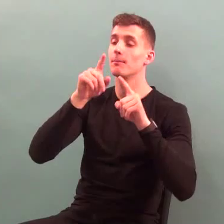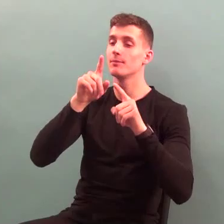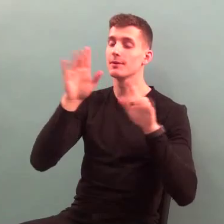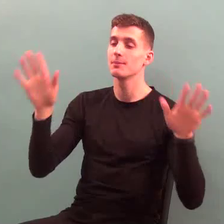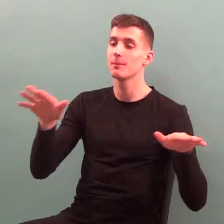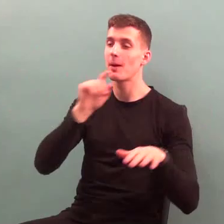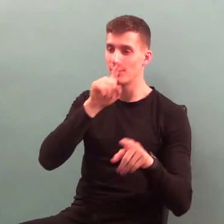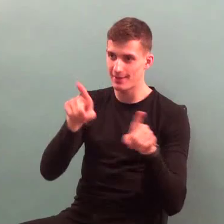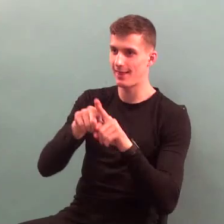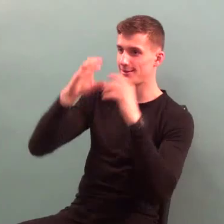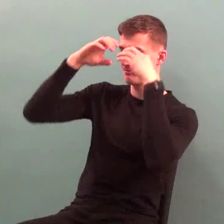Ptak, papuga też patrzy przez lornetkę.